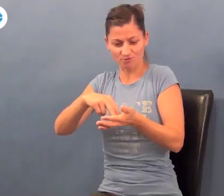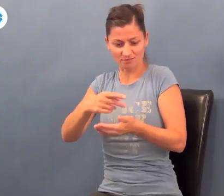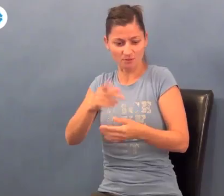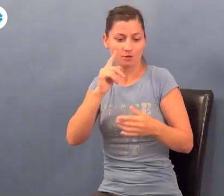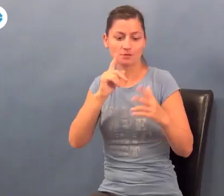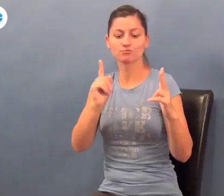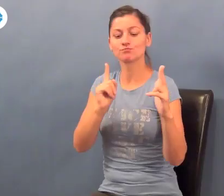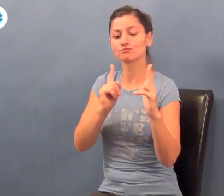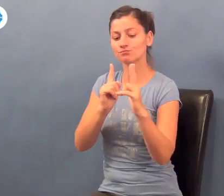Podeszło do niego trzech chłopców.